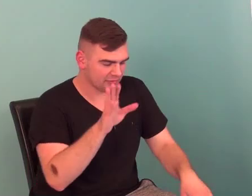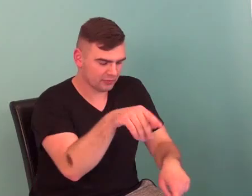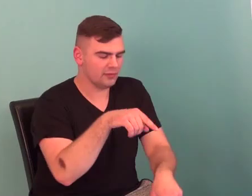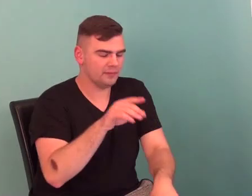Dobra.